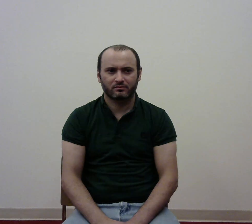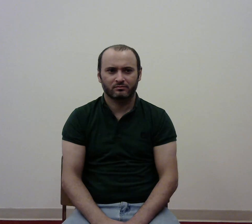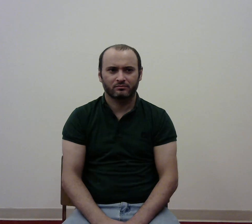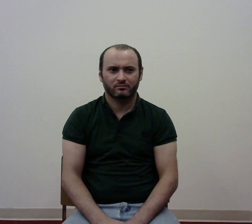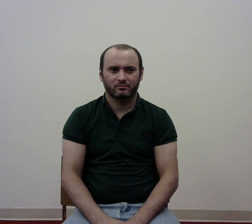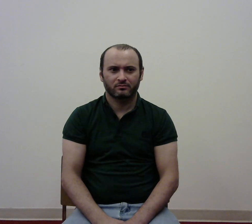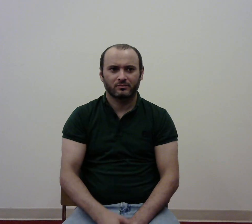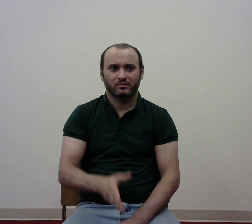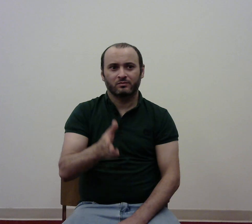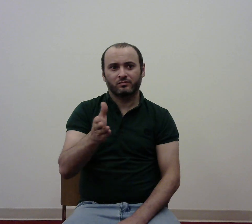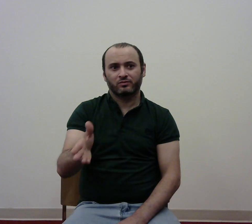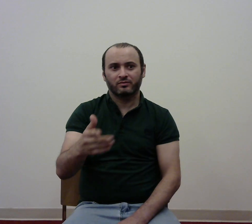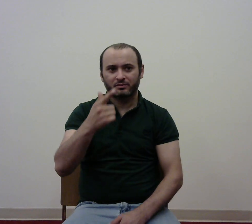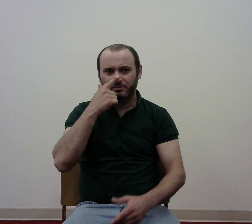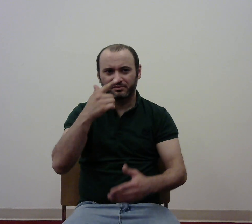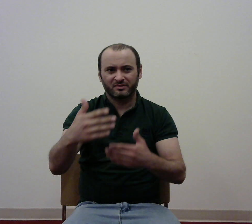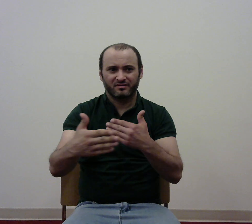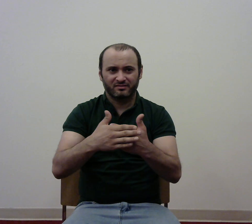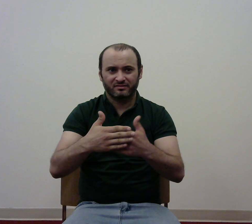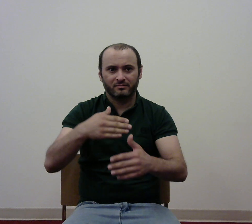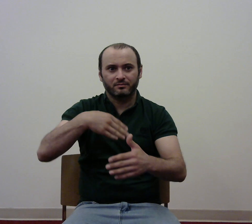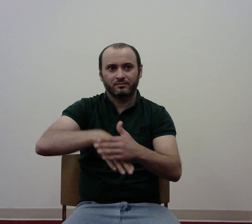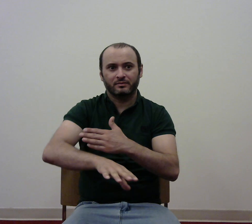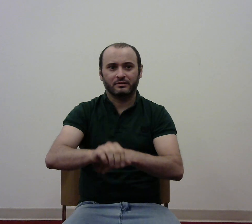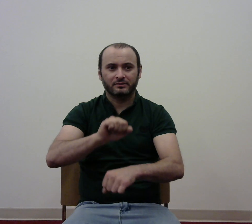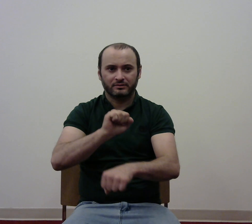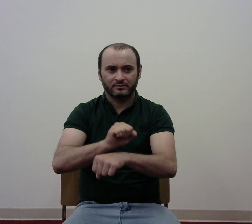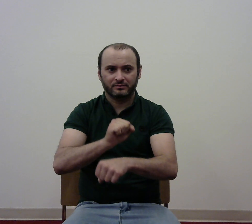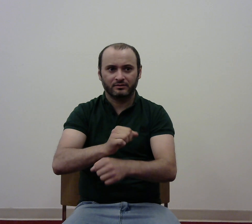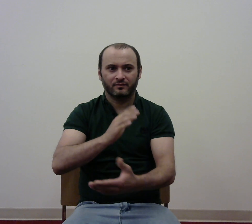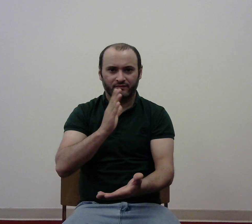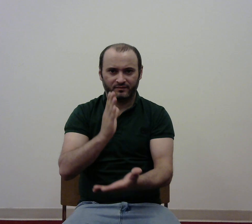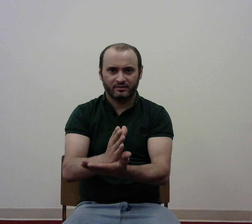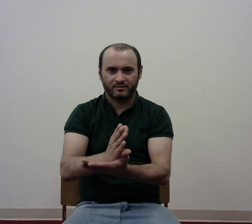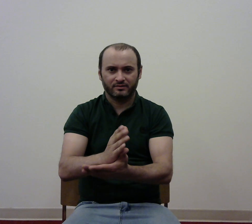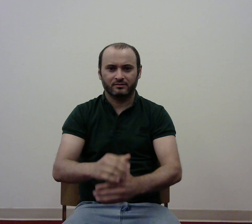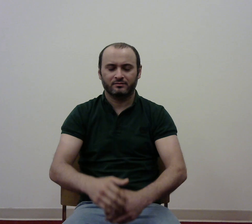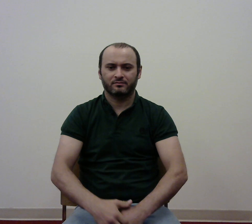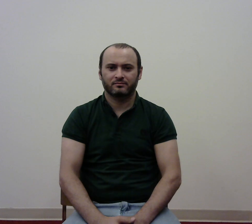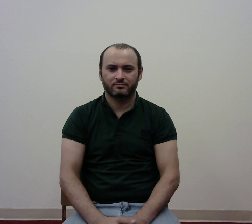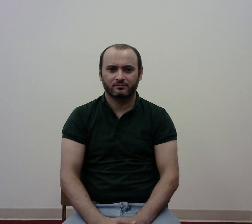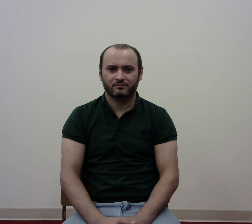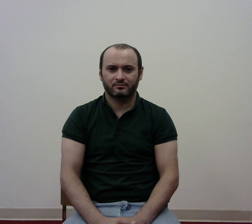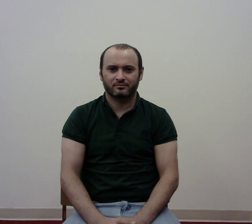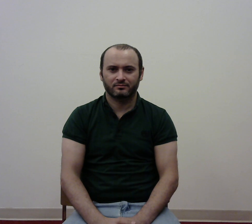Burda yaxınlıqda metro stansiyası varmı?